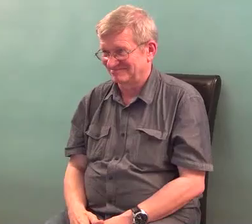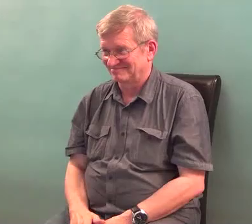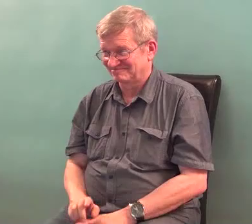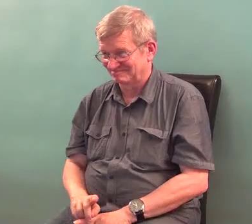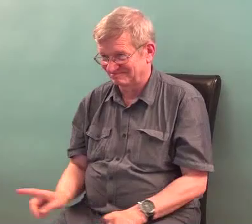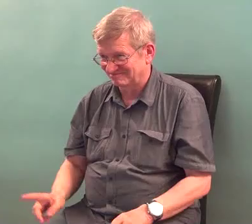Nie wolno?